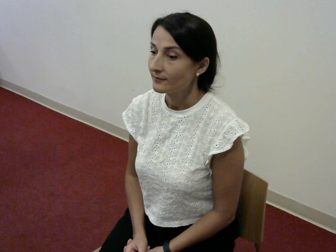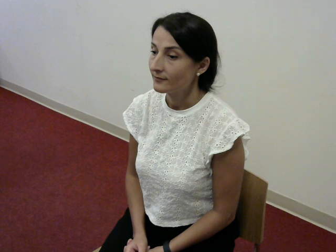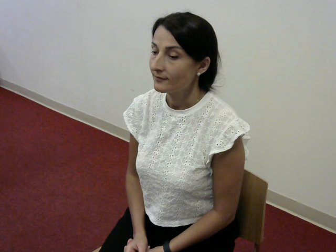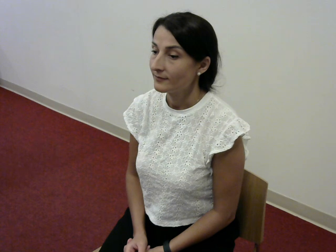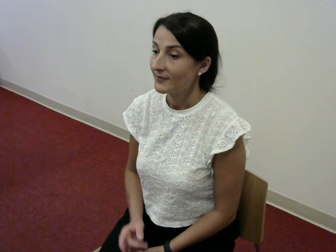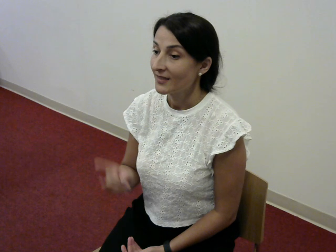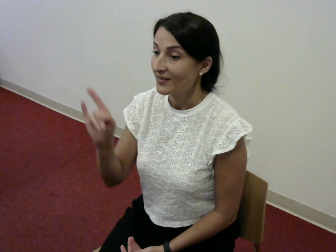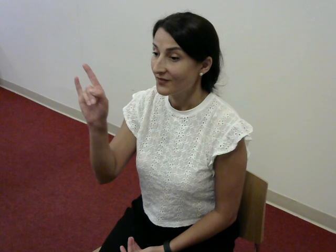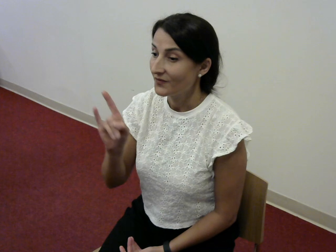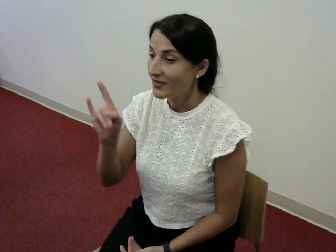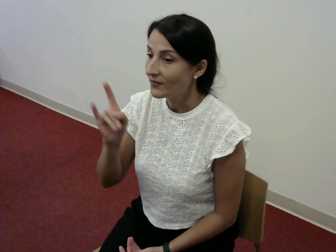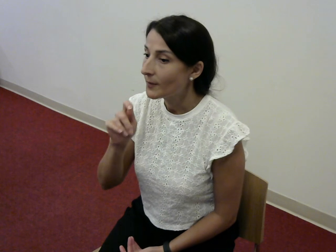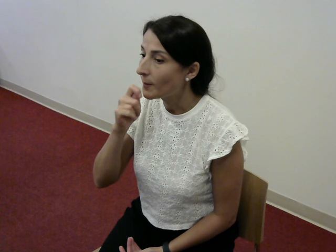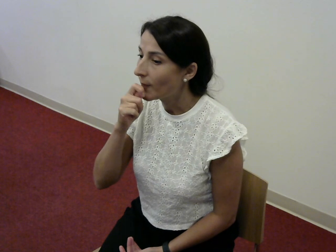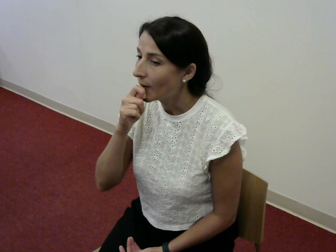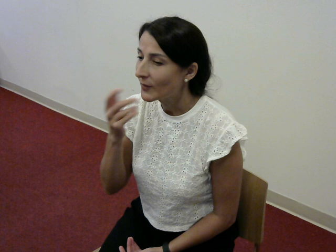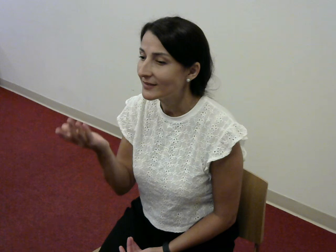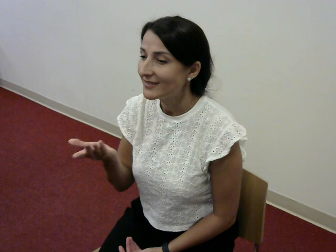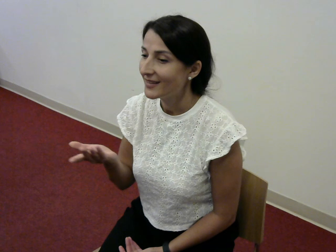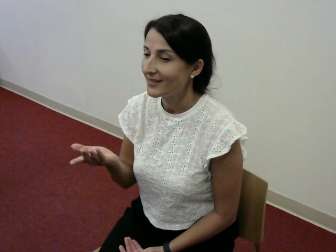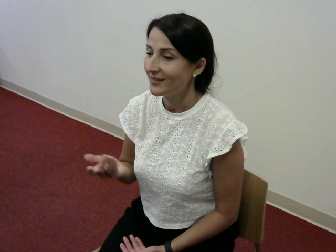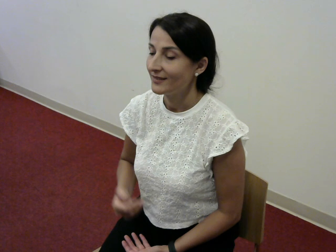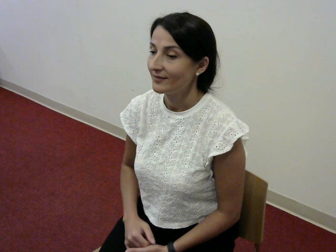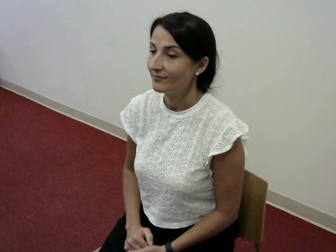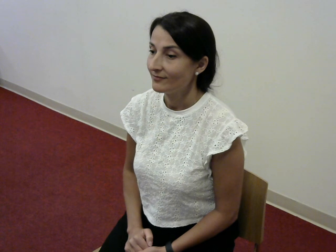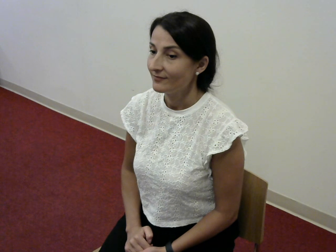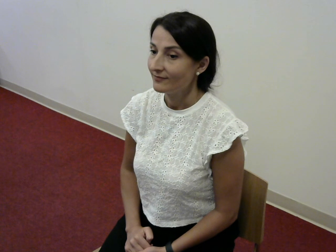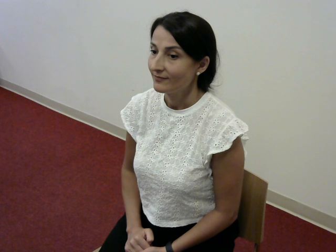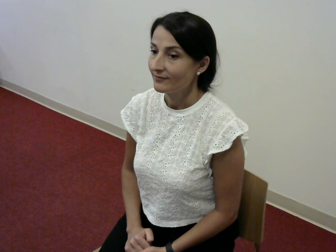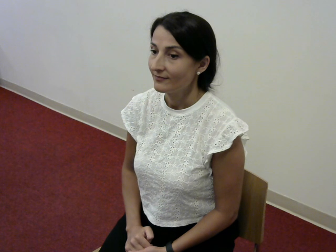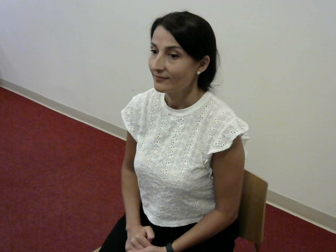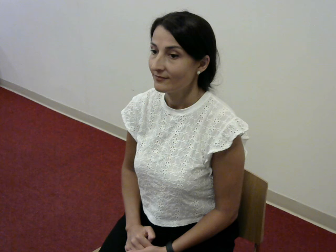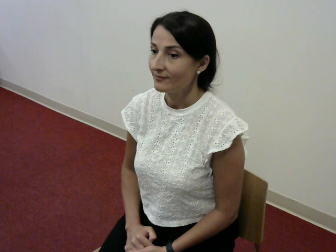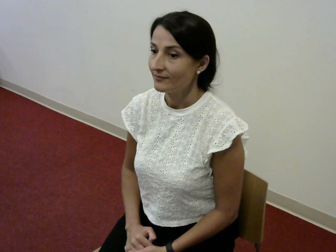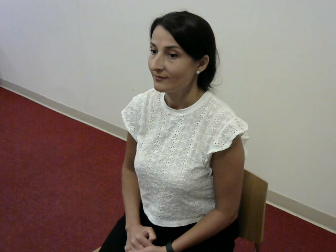WiFi-ın parolu nədir?